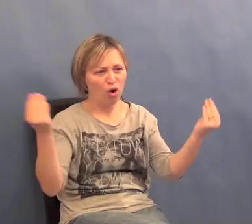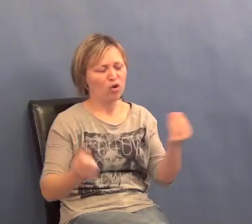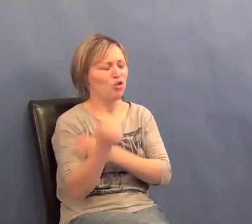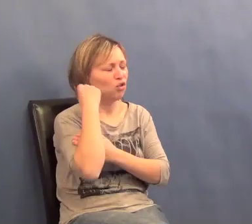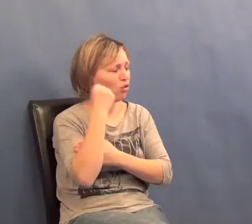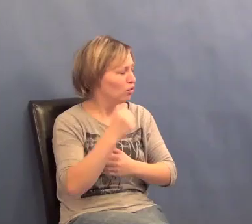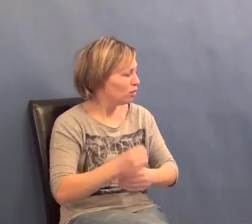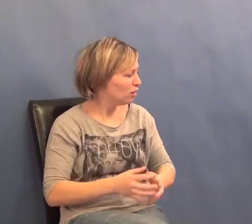O nie, figa.